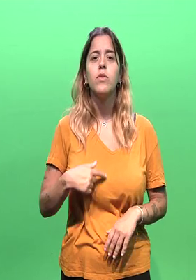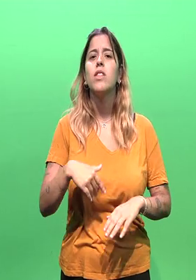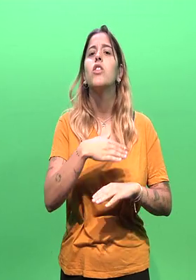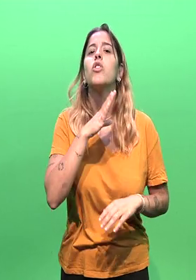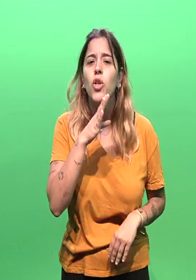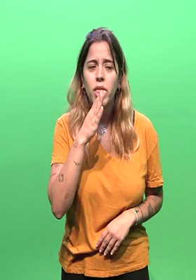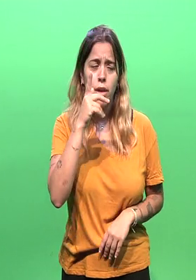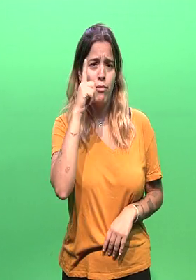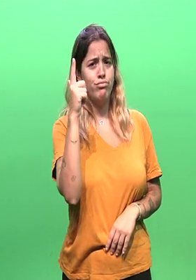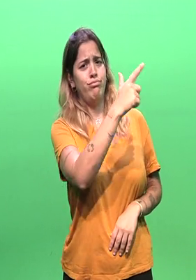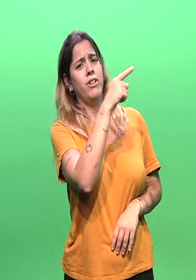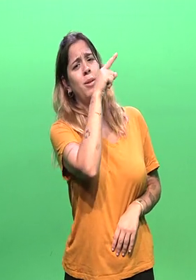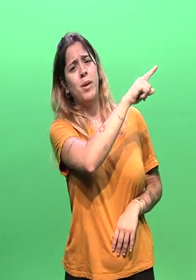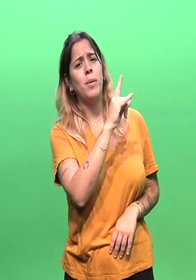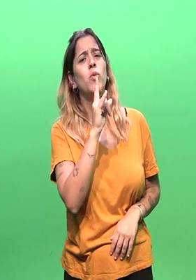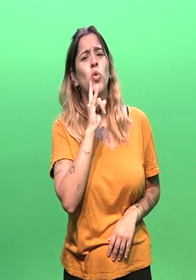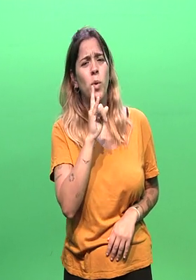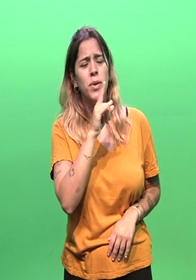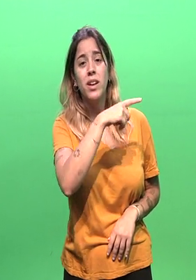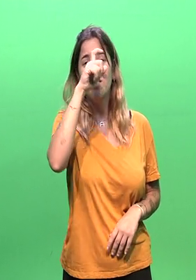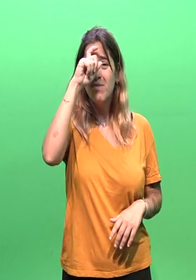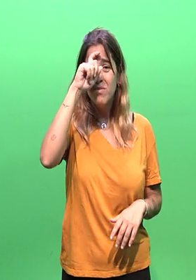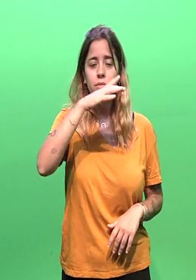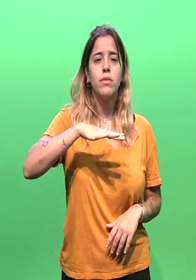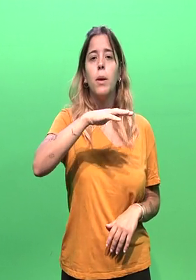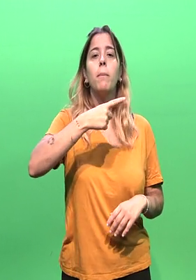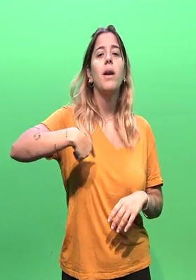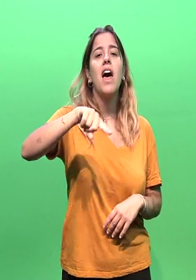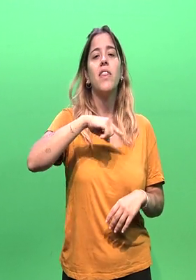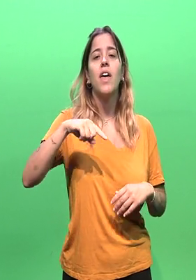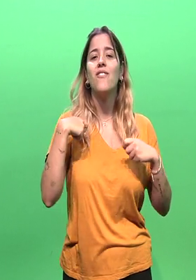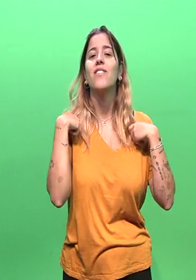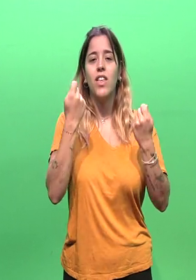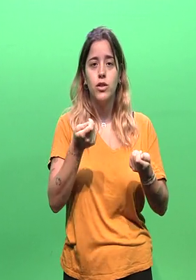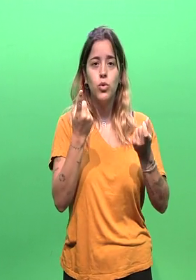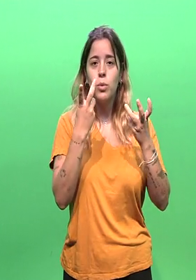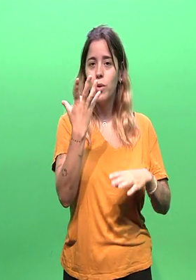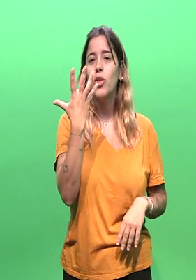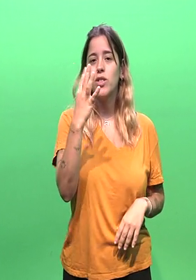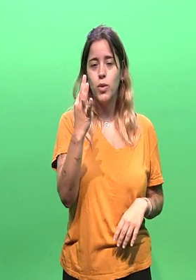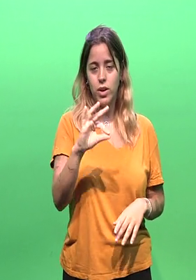La meva adreça és molt lluny, a Rubí. A la plaça Francesc número cinquanta.